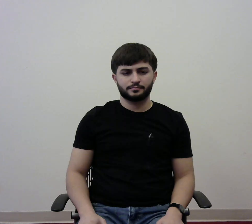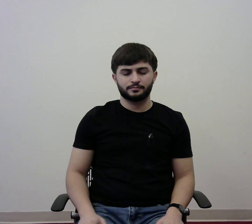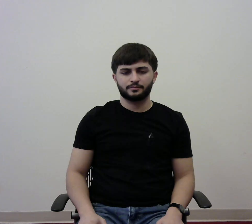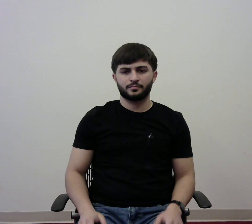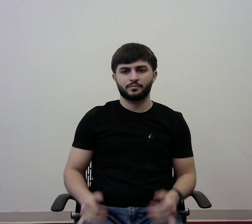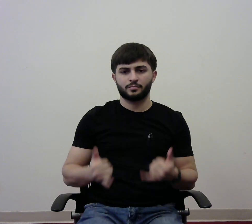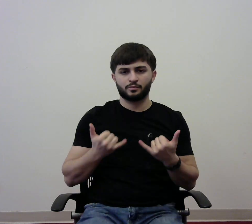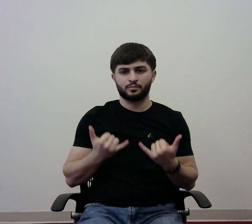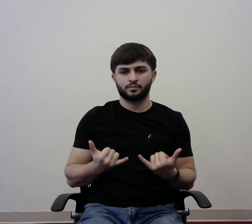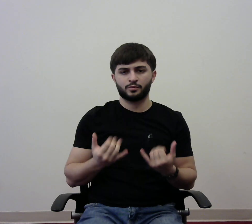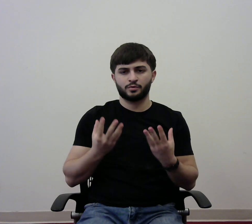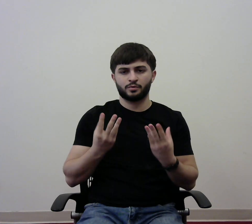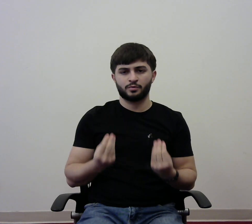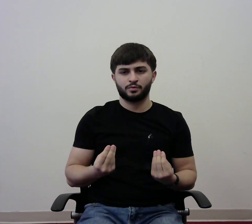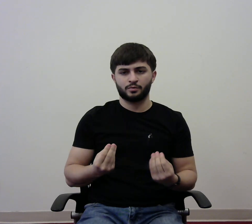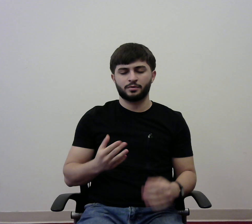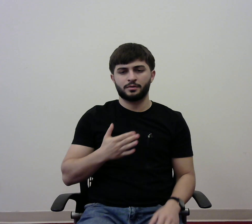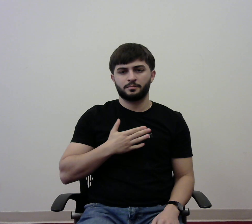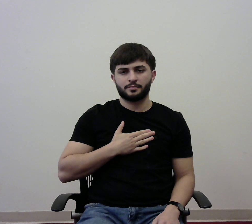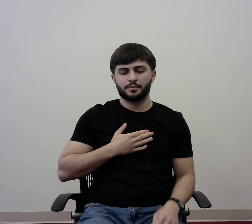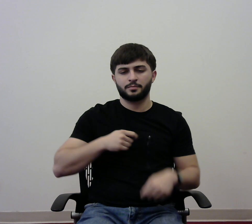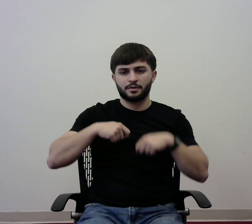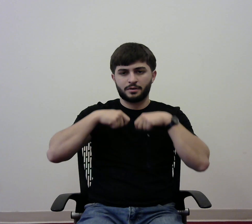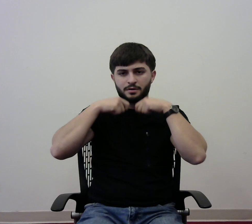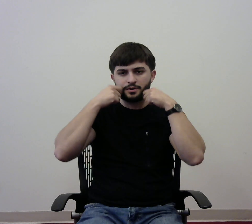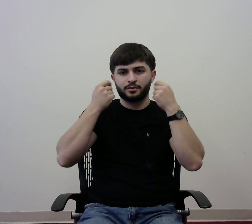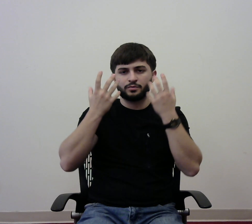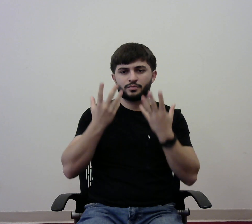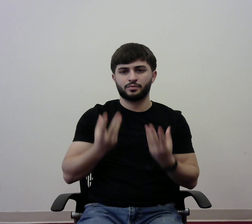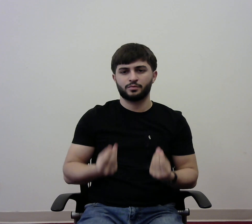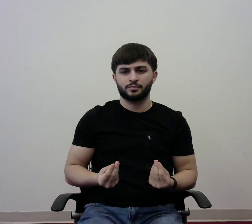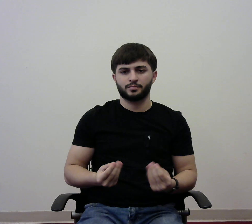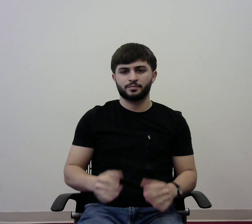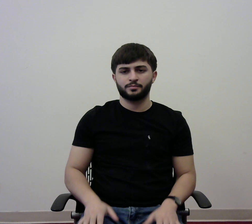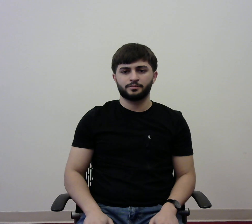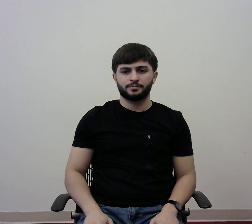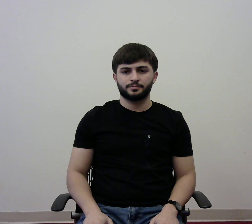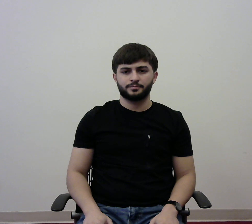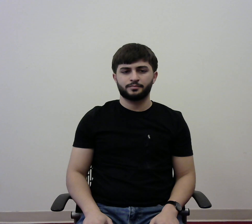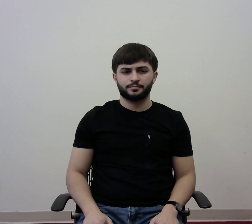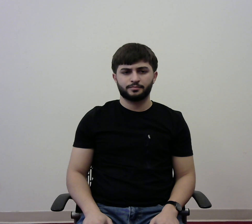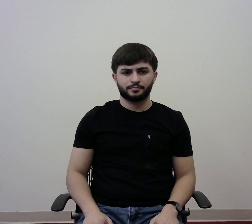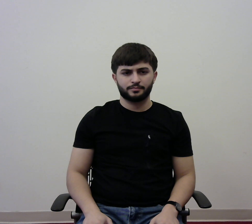Bu gün mənim ad günümdür